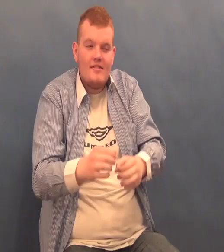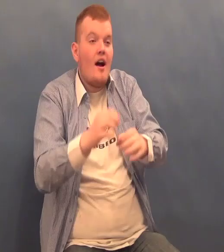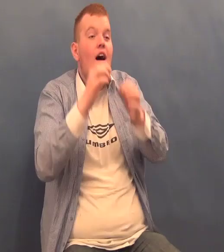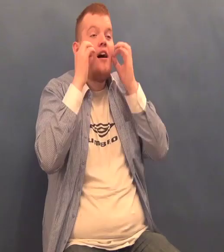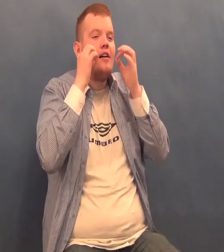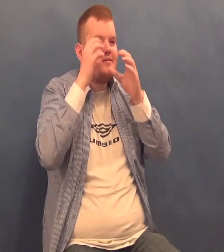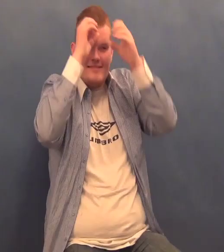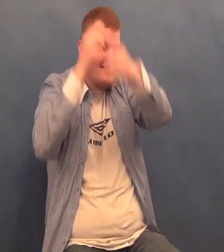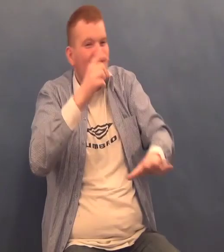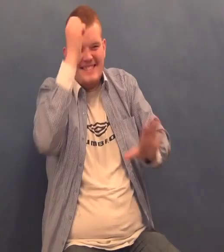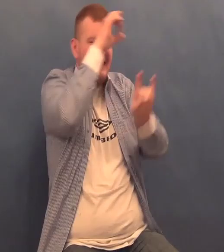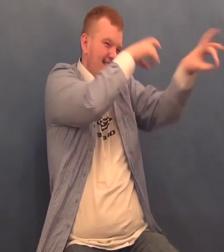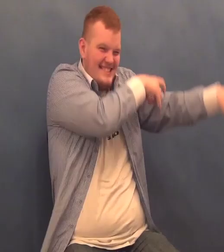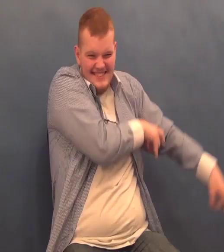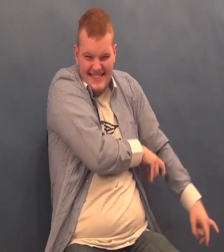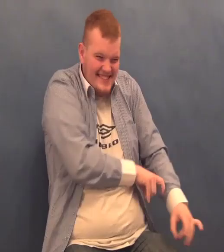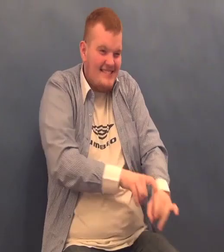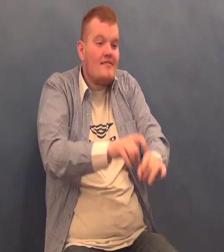Kot też odkłada swoją i zbiega na dół.